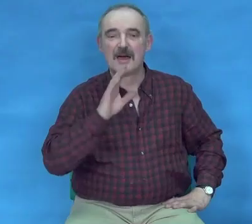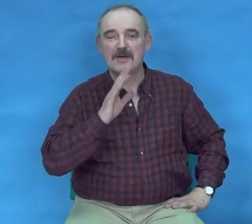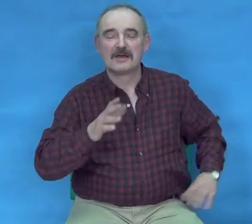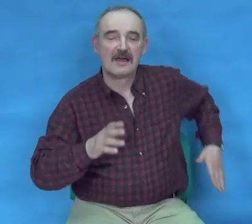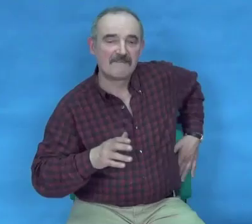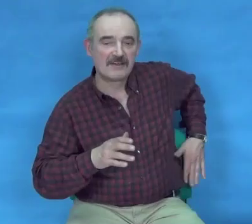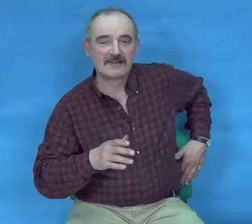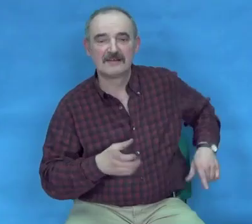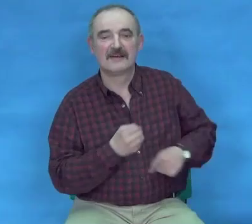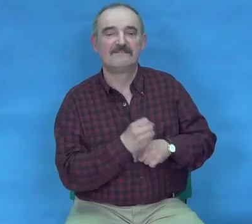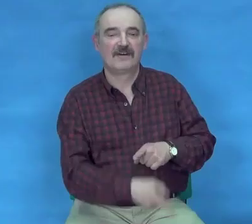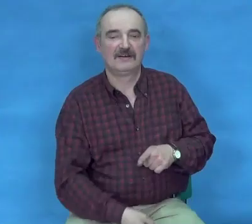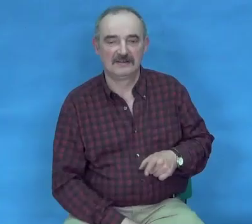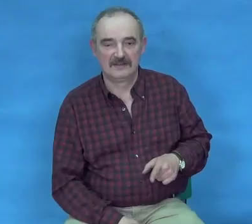Chyba chce wyrzucić oparcie.